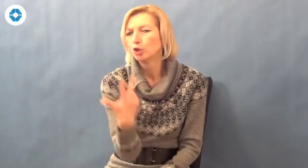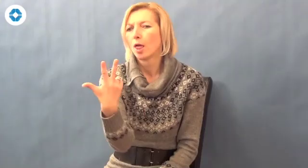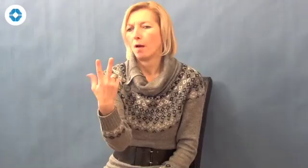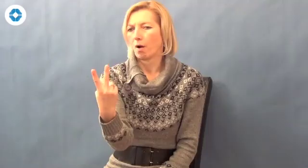Jeden zniknął!